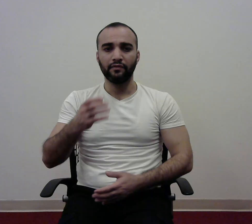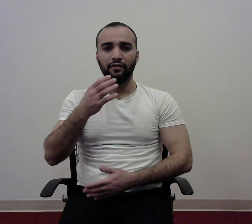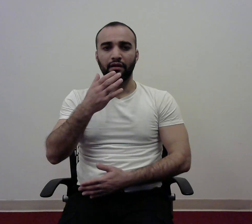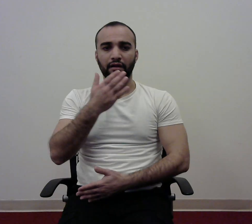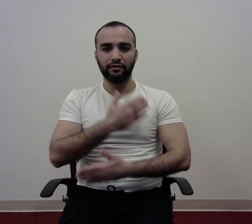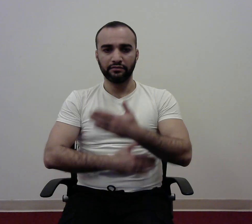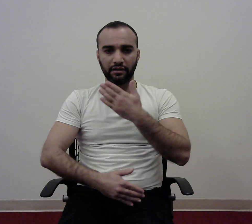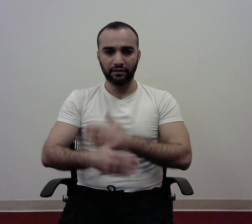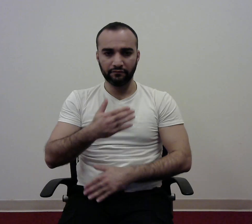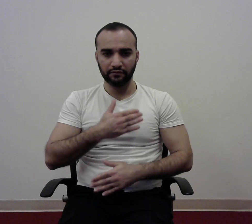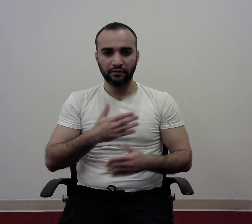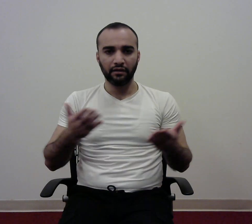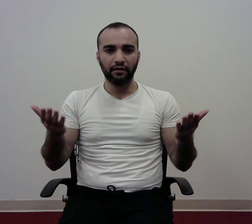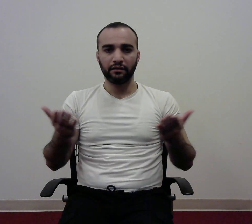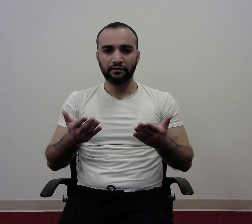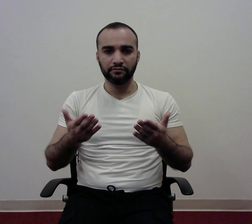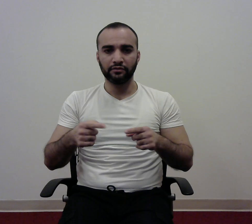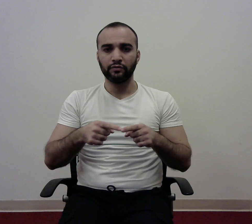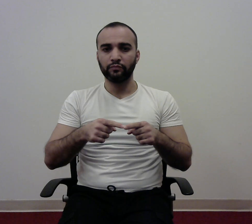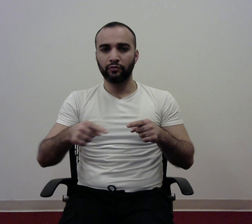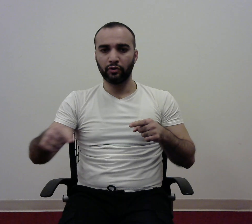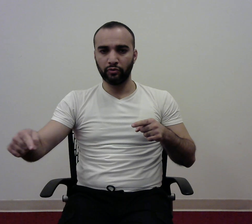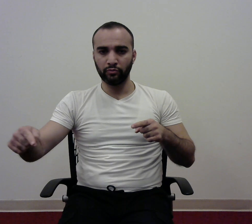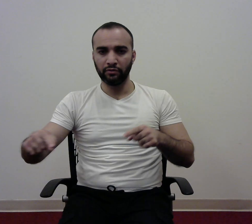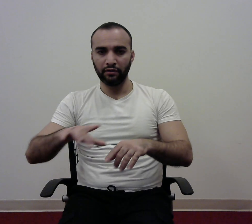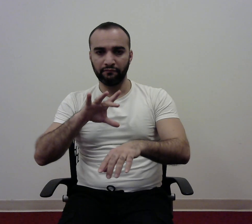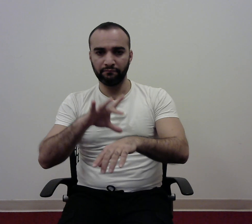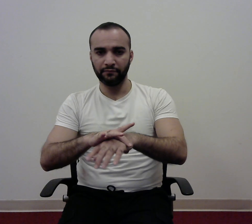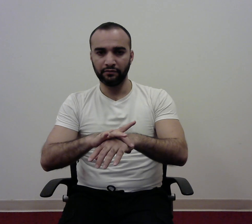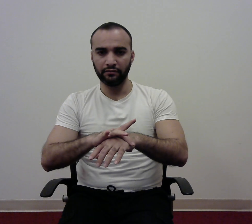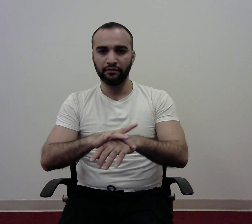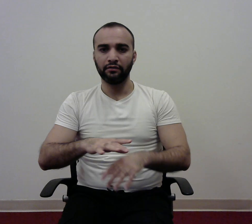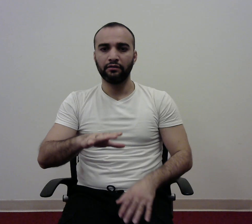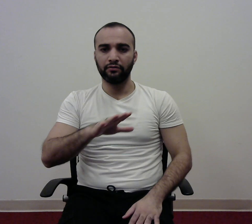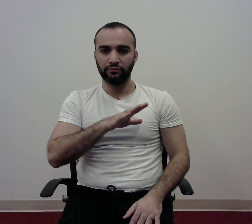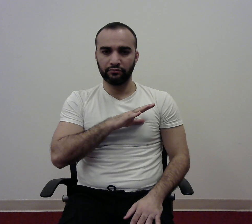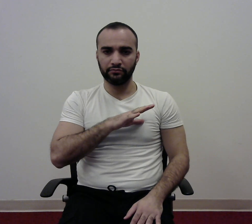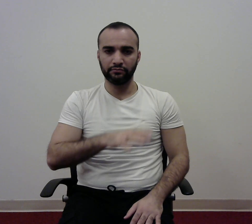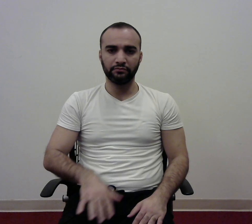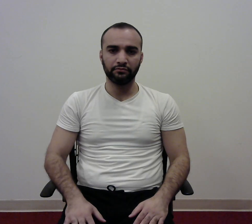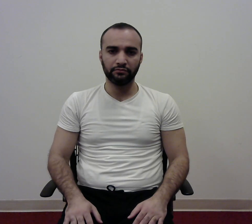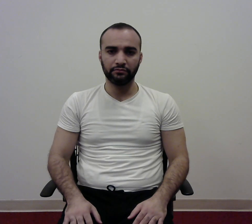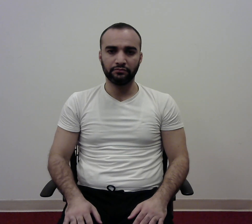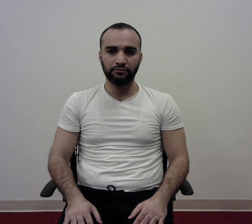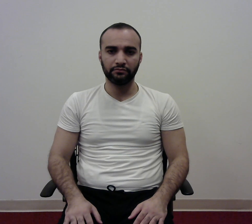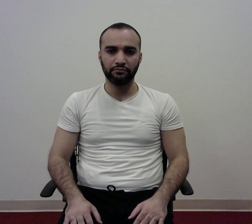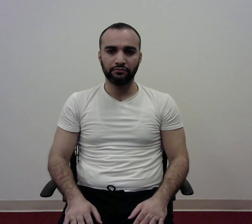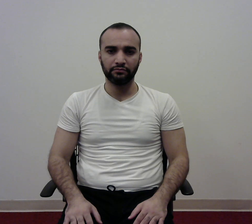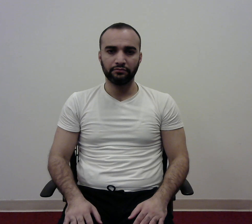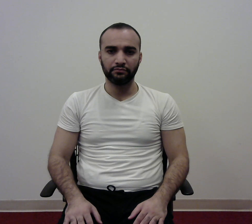Əlillik hansı müddətə müəyyən olunur?